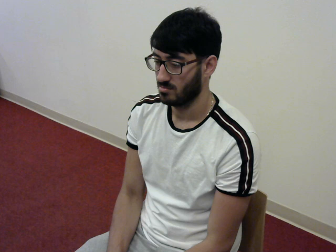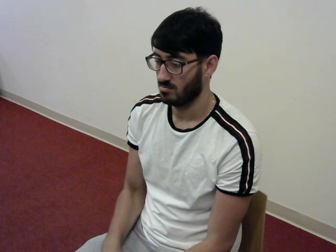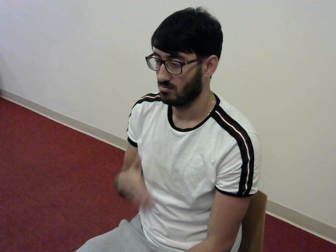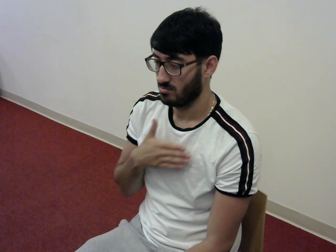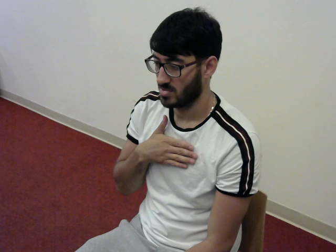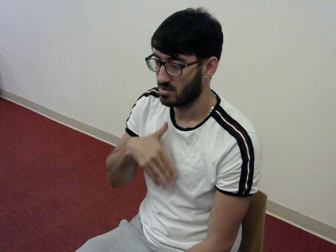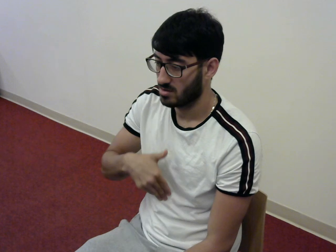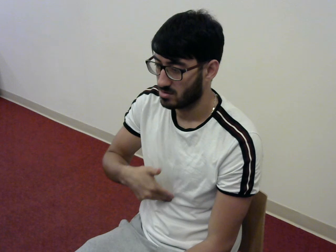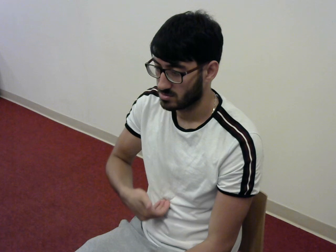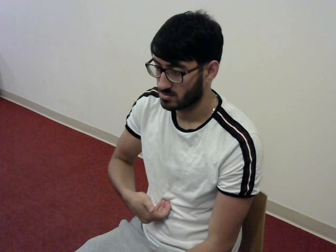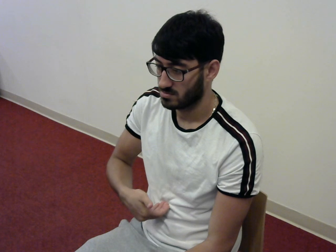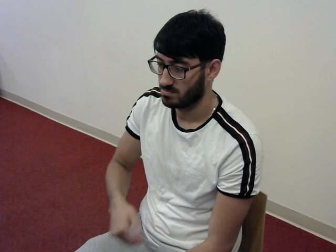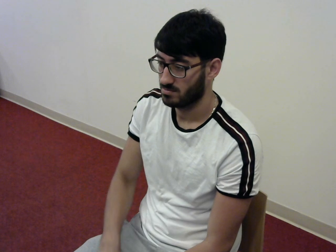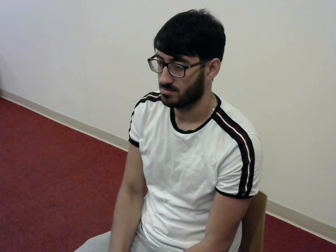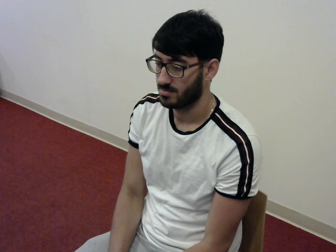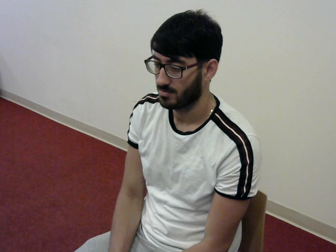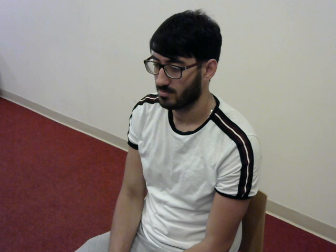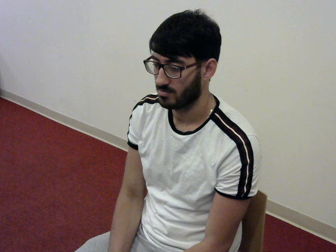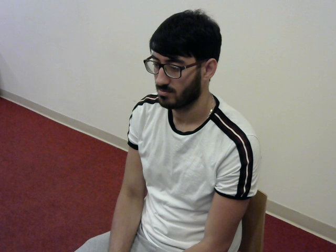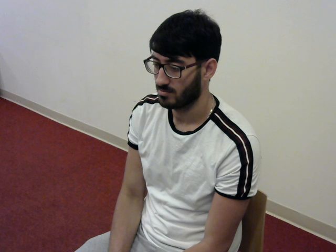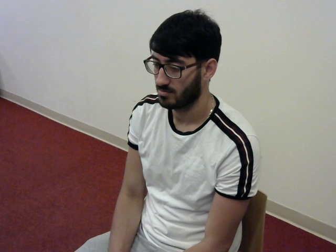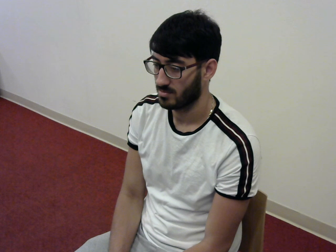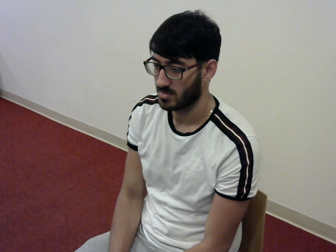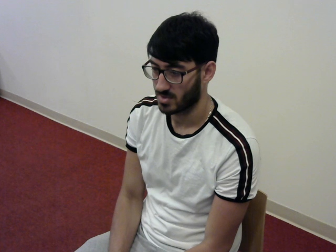Mən acam